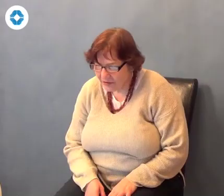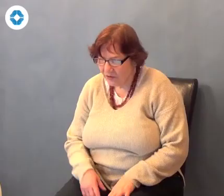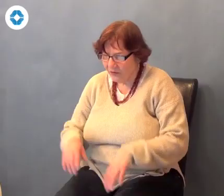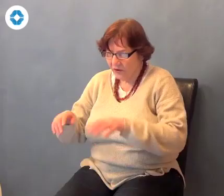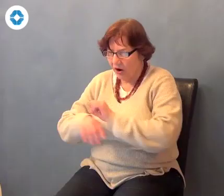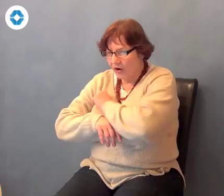Wygląda przez okno.